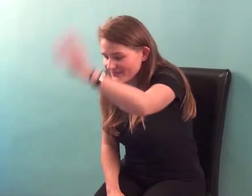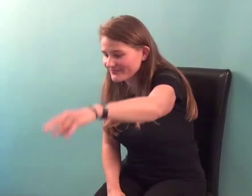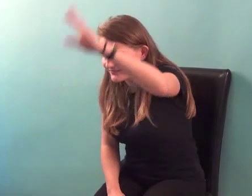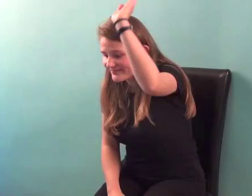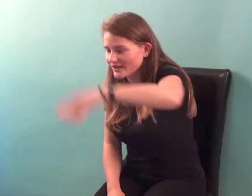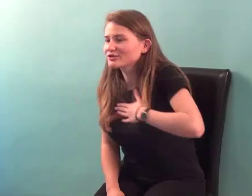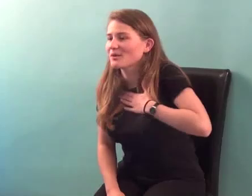Sobota.